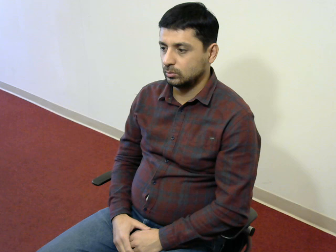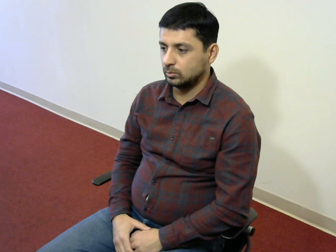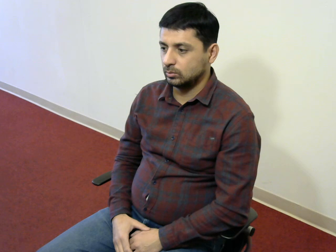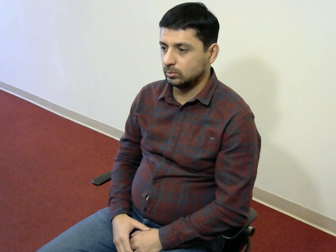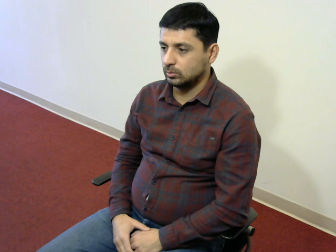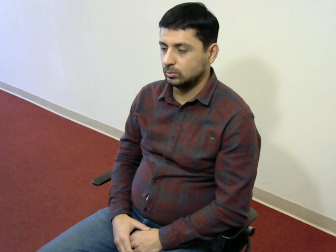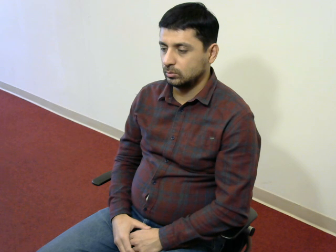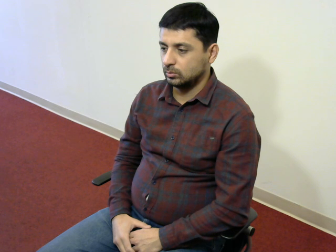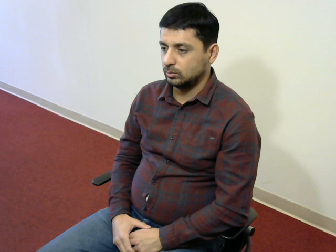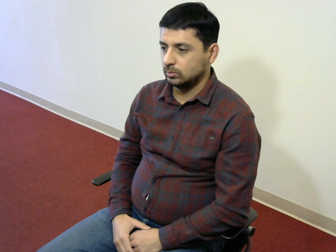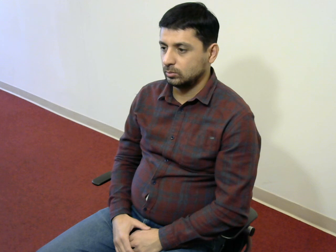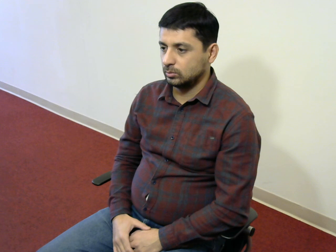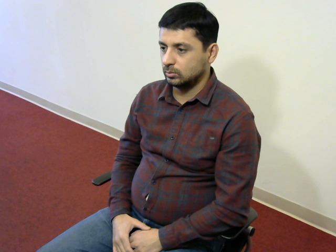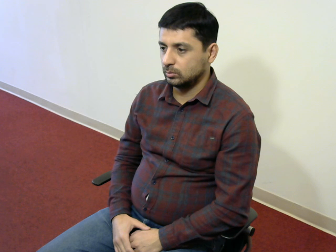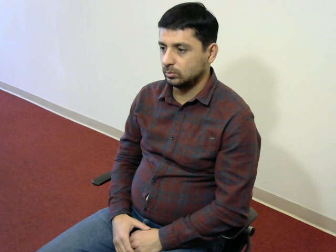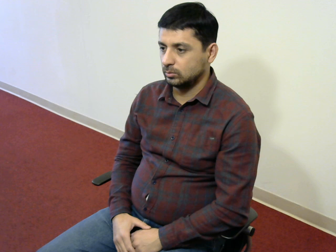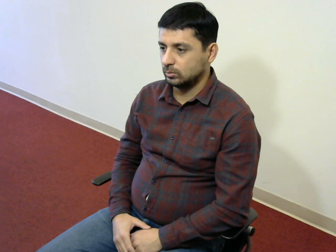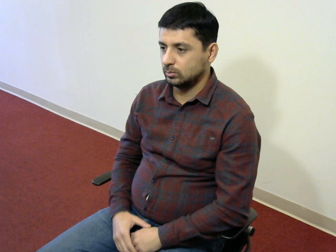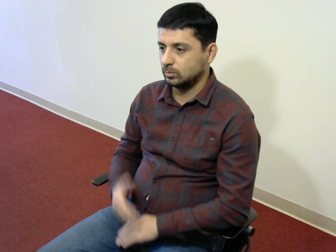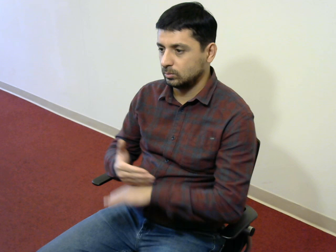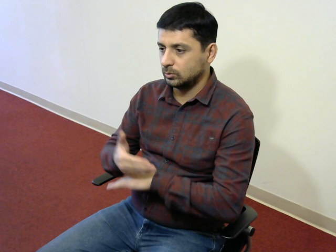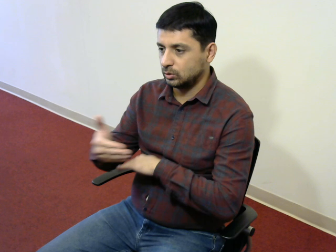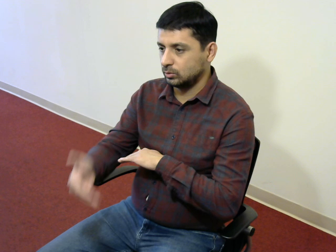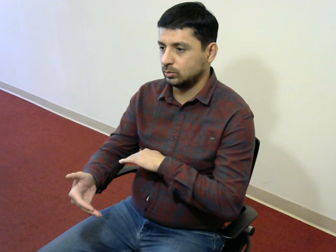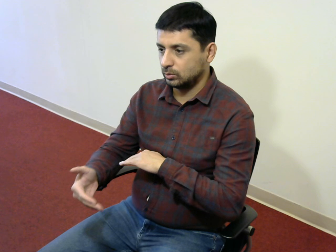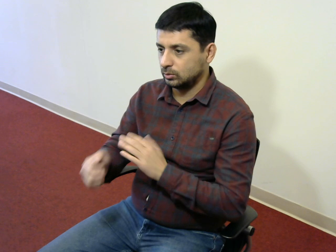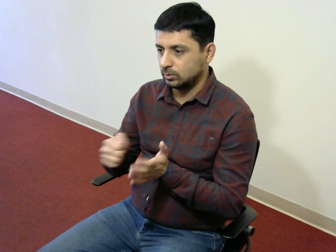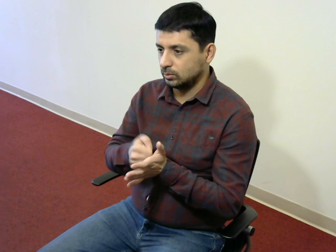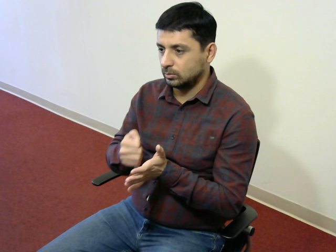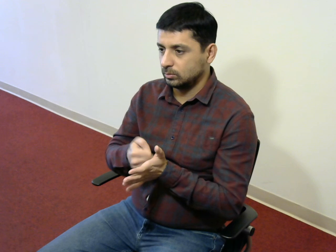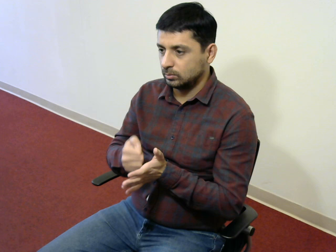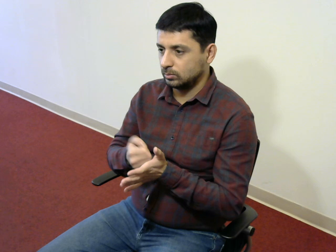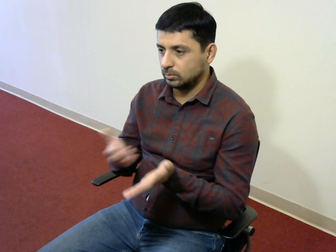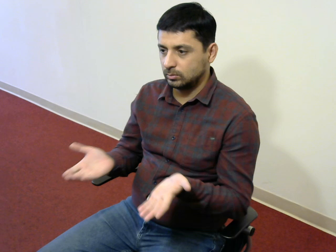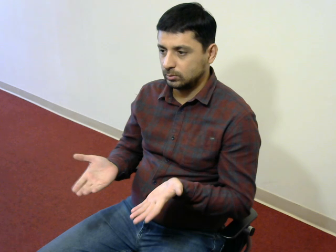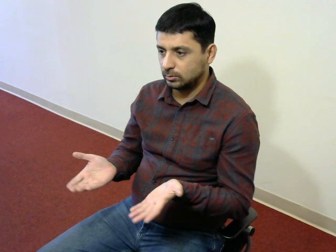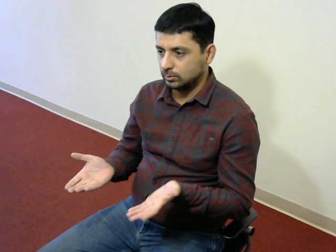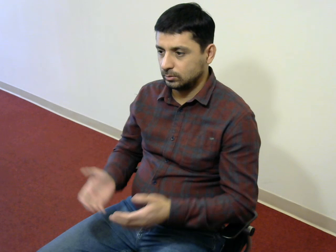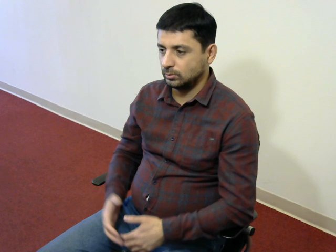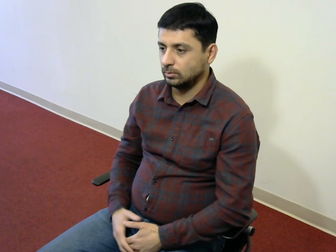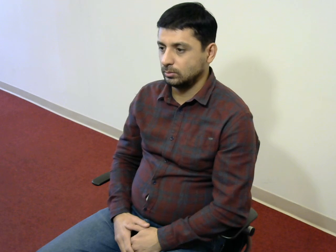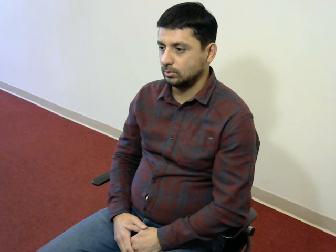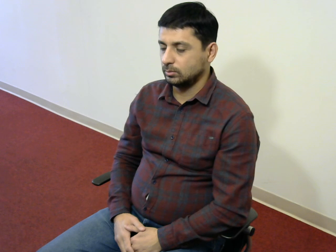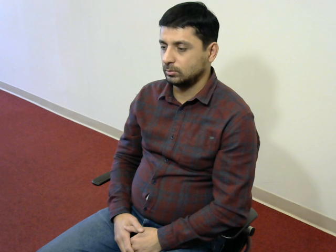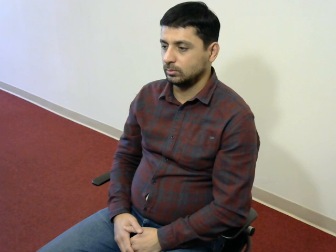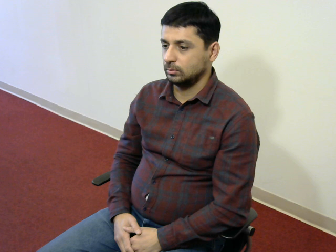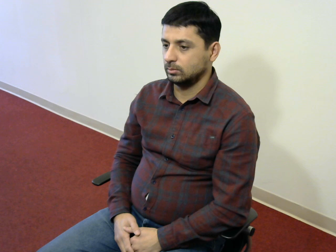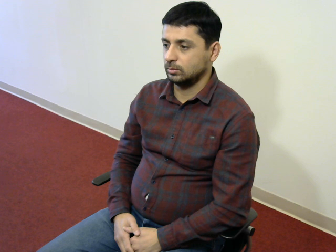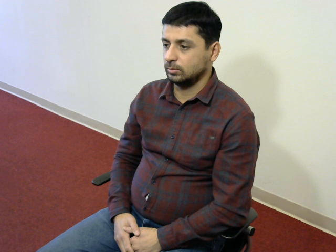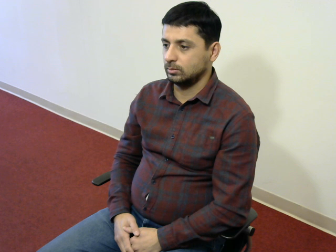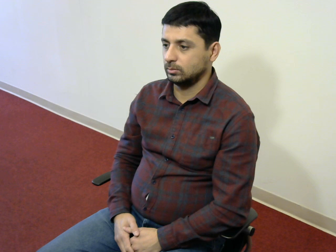Gecikməyinizin səbəbi nədir?